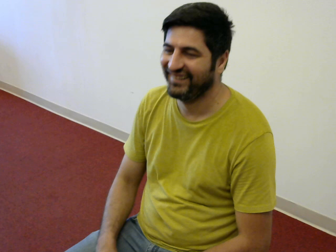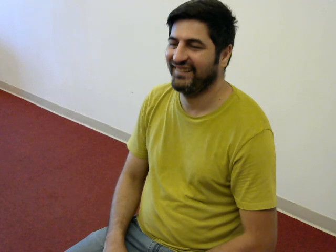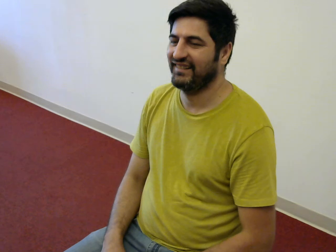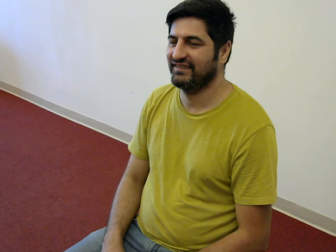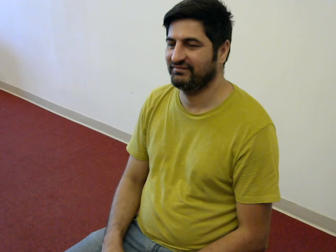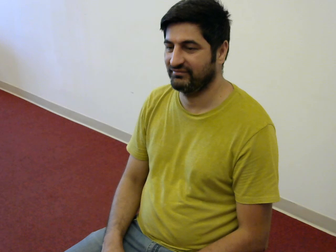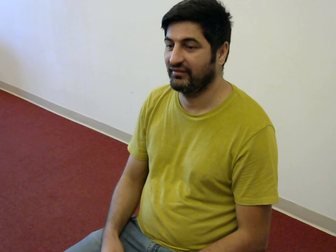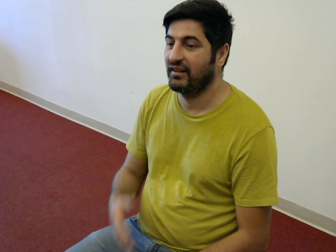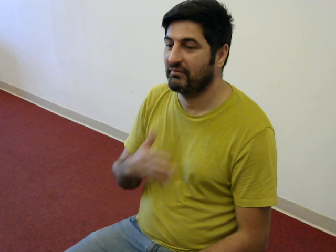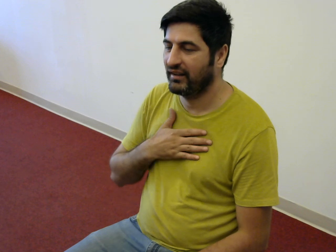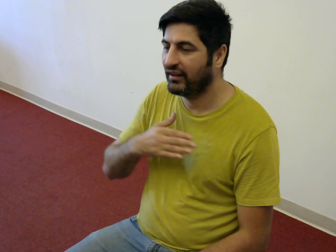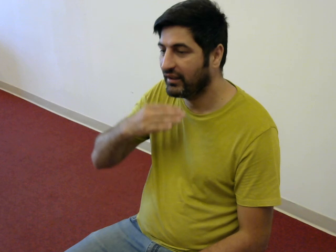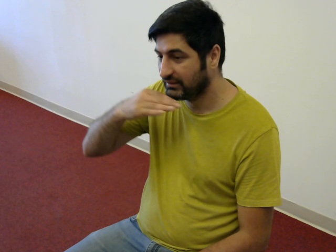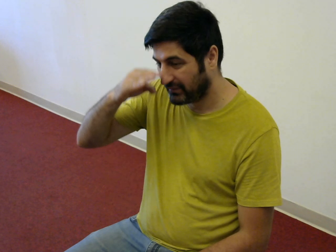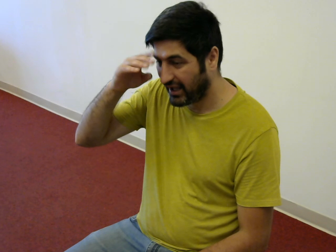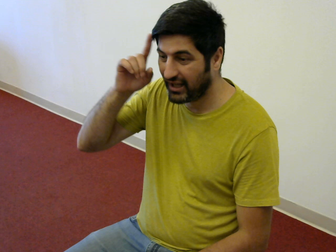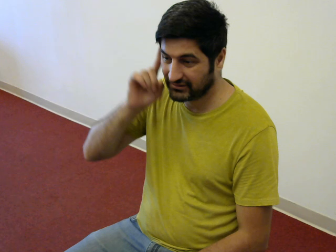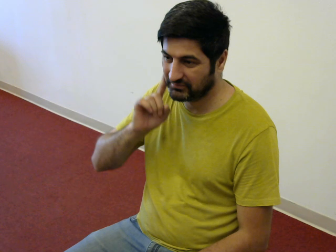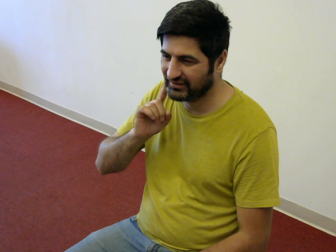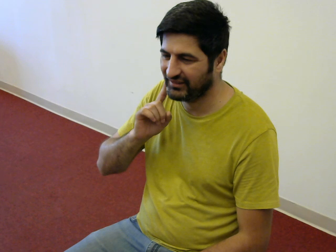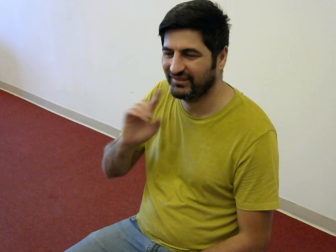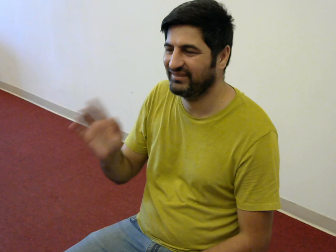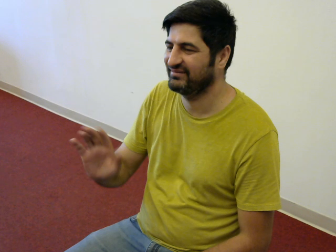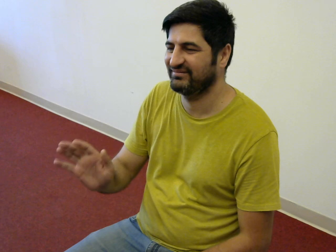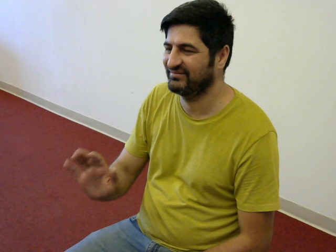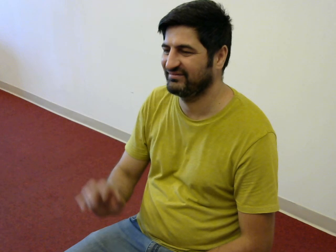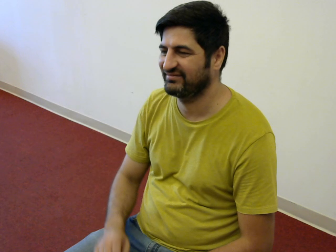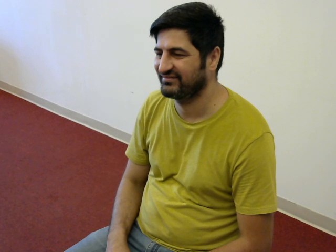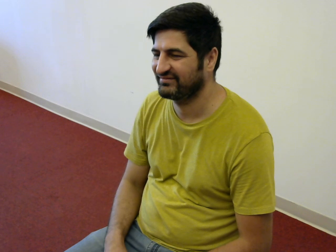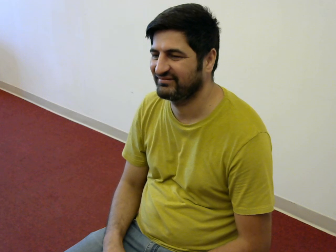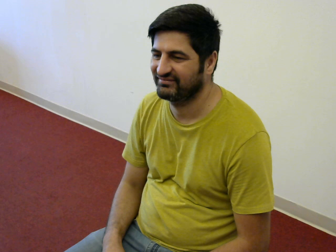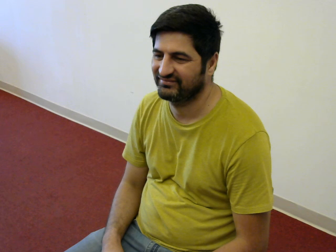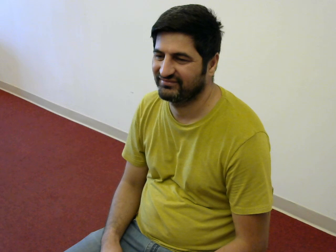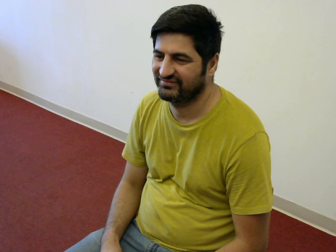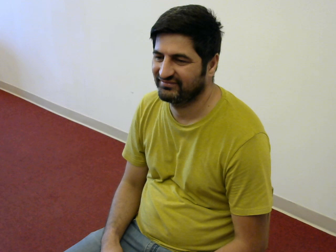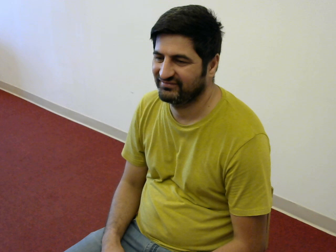Mənim atam azərbaycanlı deyil